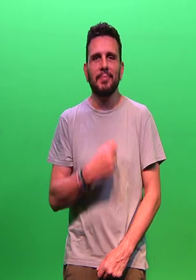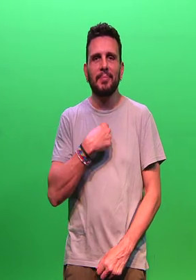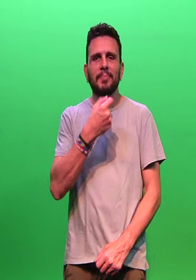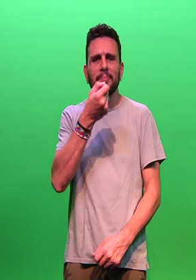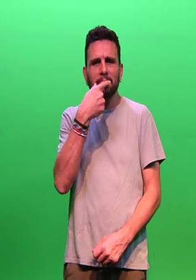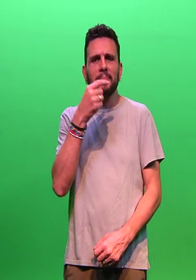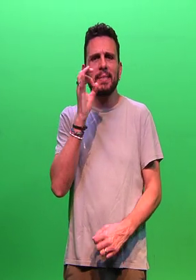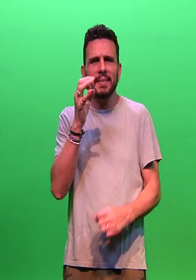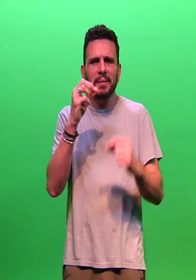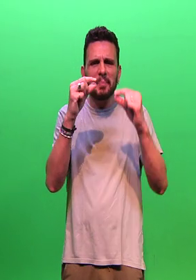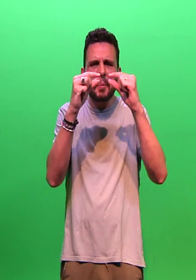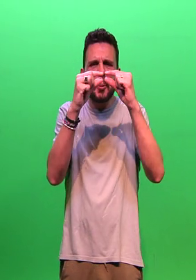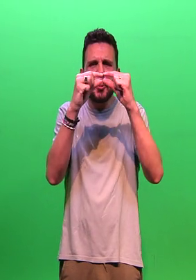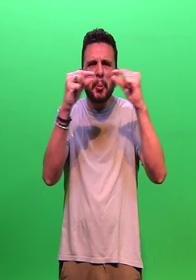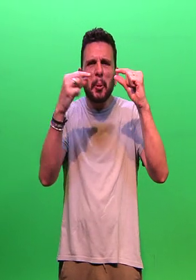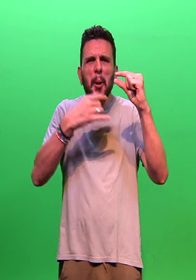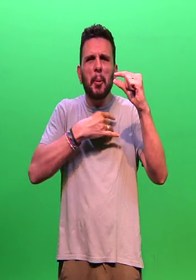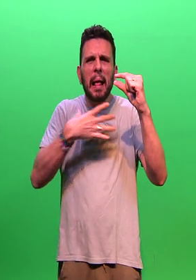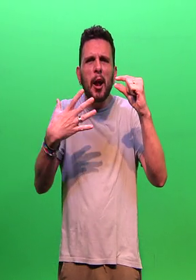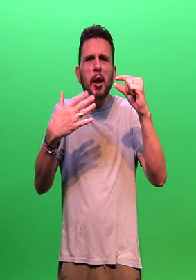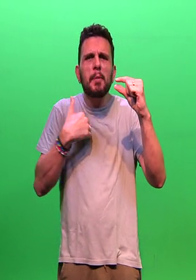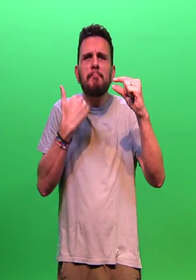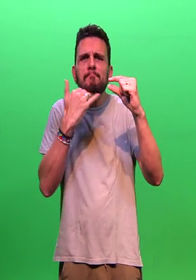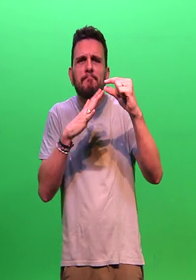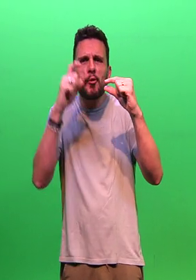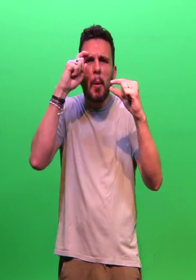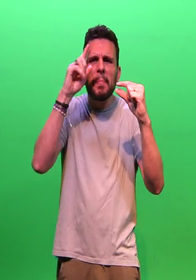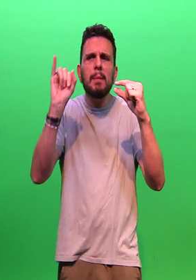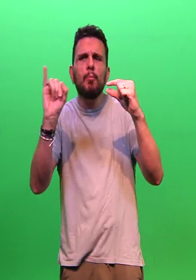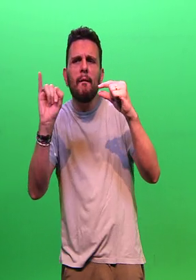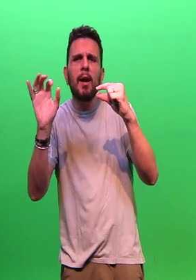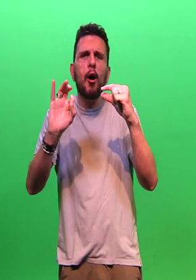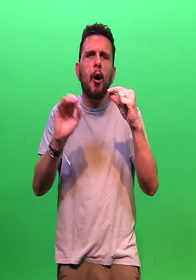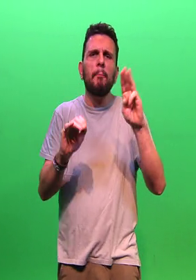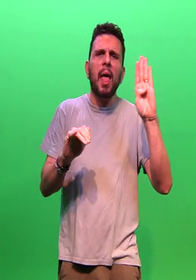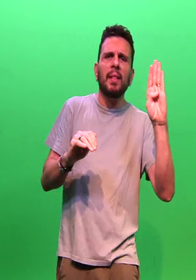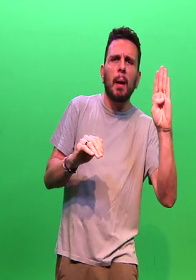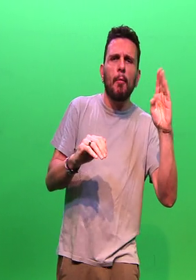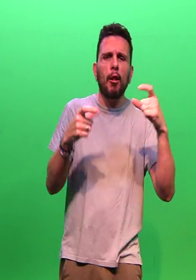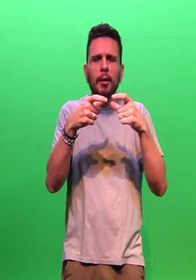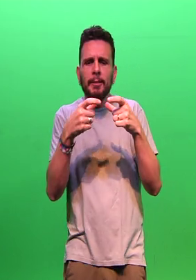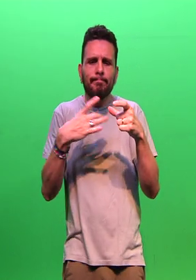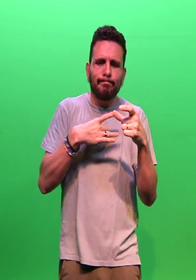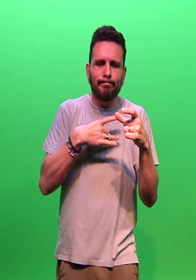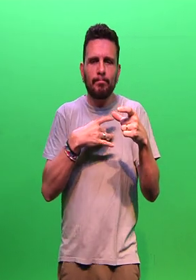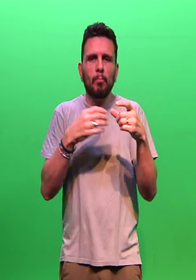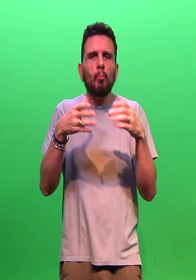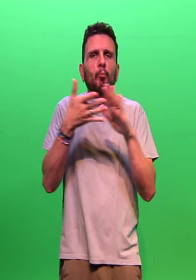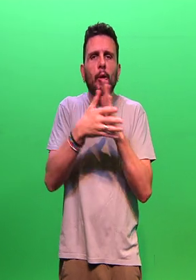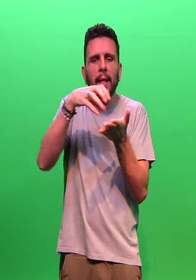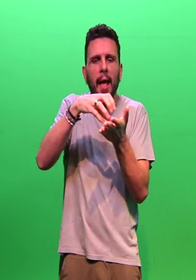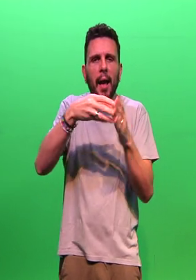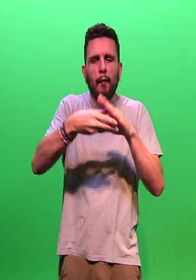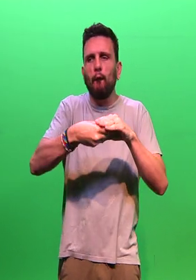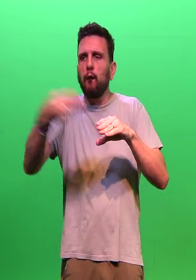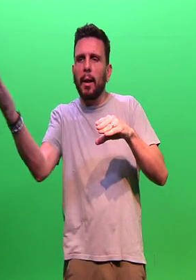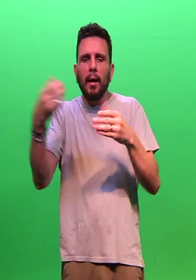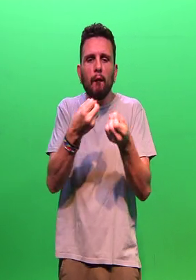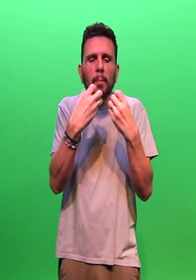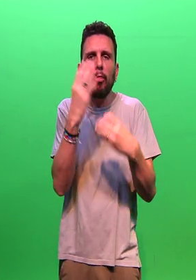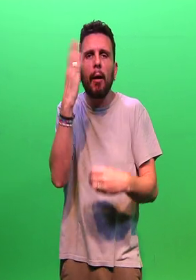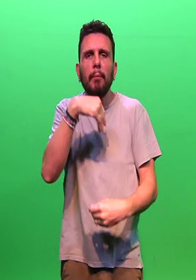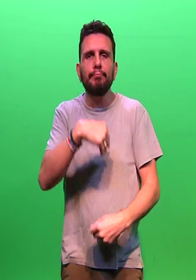Sí, m'he pres una pastilla que és alargada i blanca, però no sé si és ibuprofèn o paracetamol, perquè he tret la caixa i ara no tinc informació.